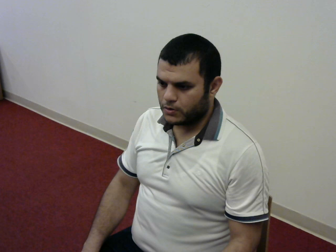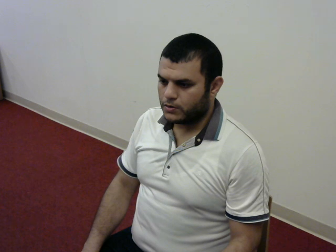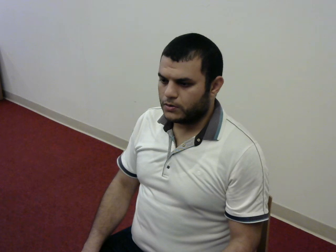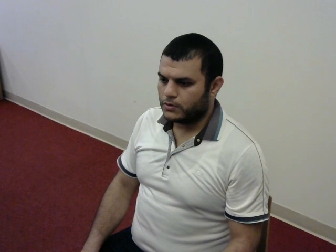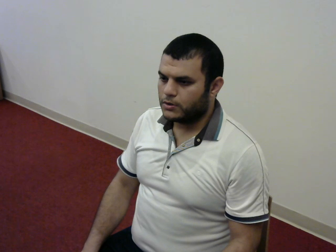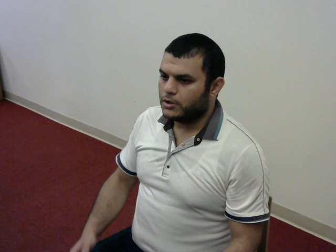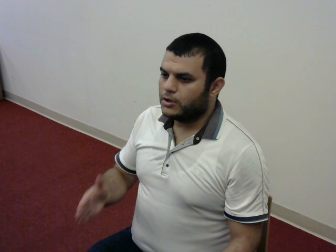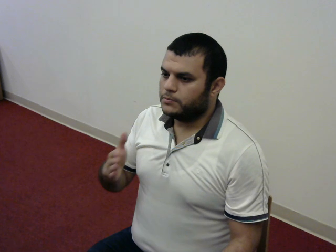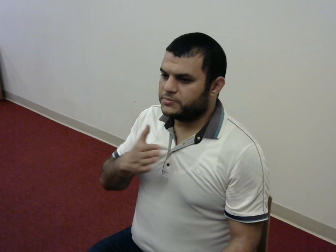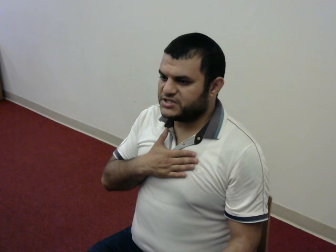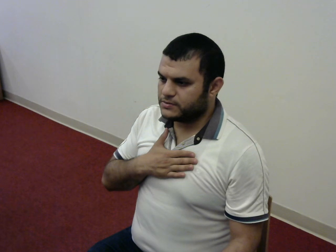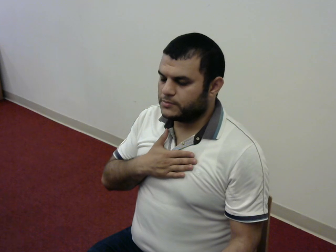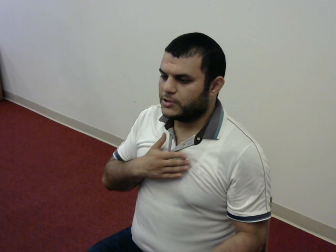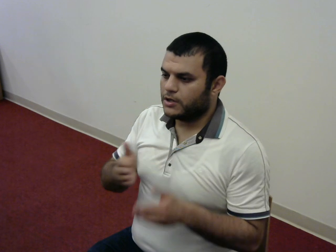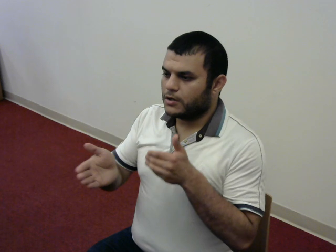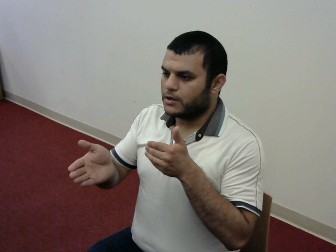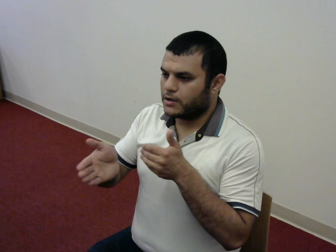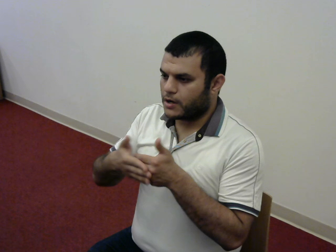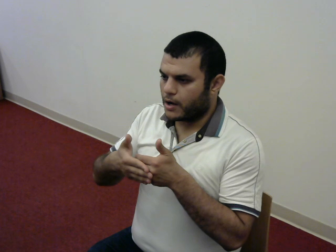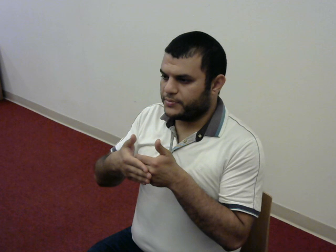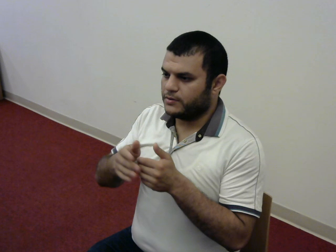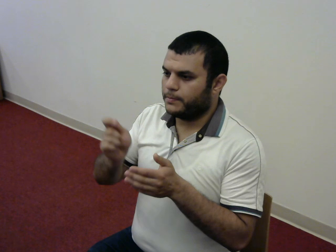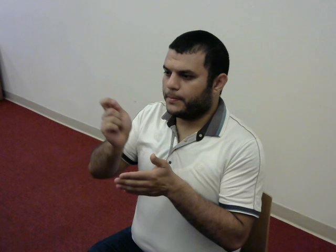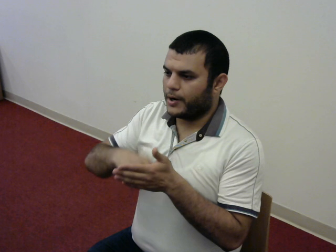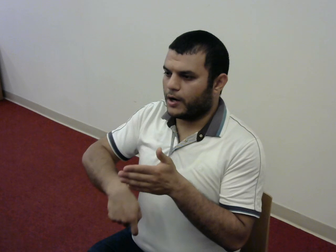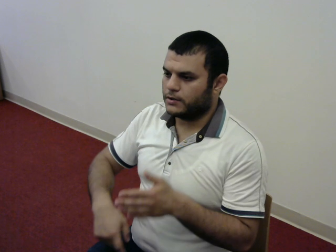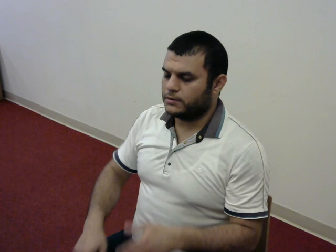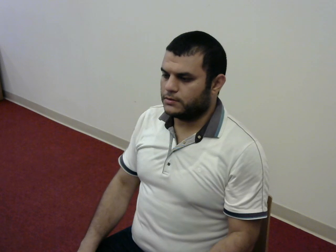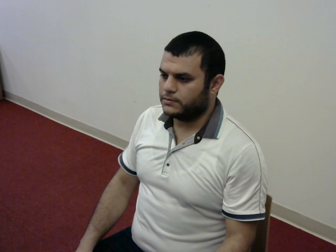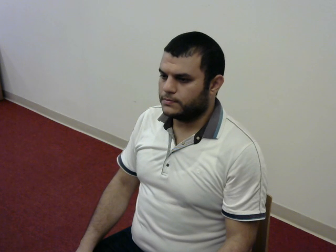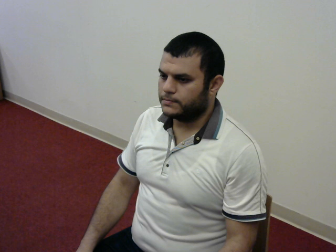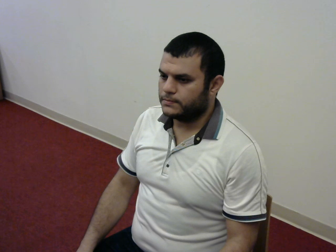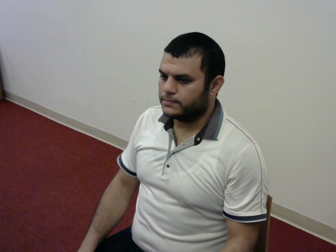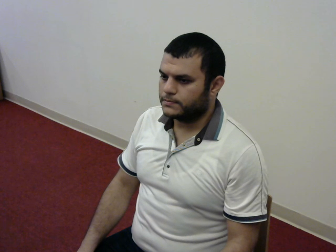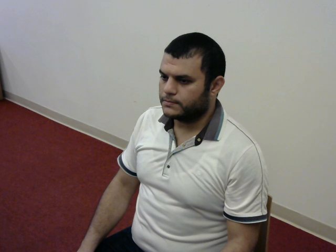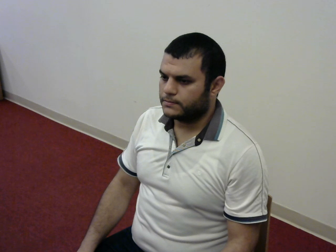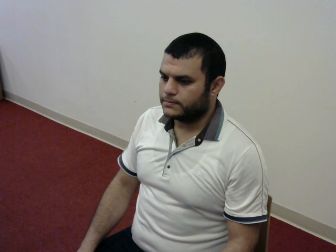Bizim qapımız bağlıdır